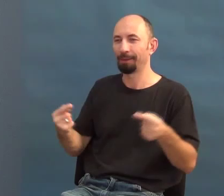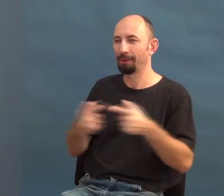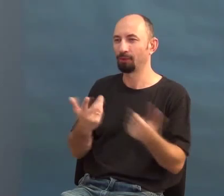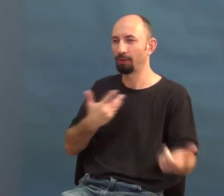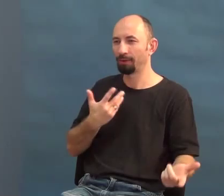Samopoczucie.